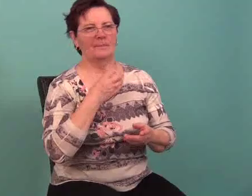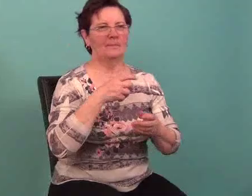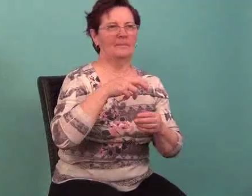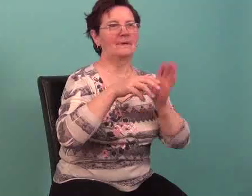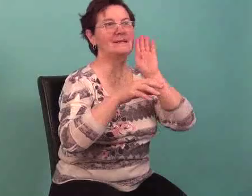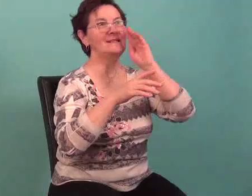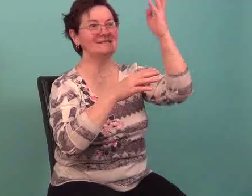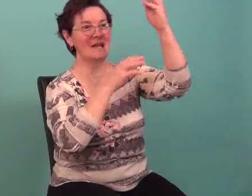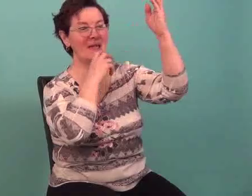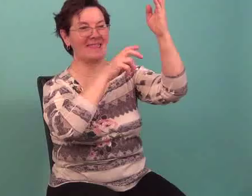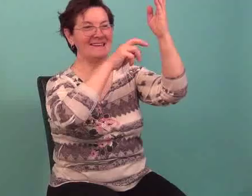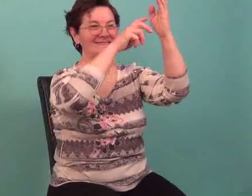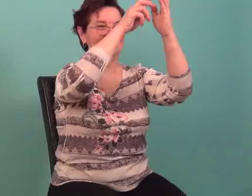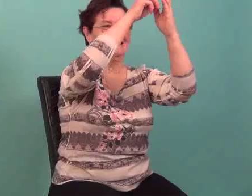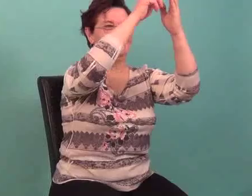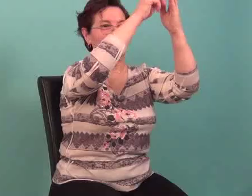Ten sam pan wszedł po drabinie na drzewo i zaraz zszedł.